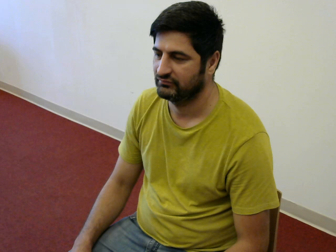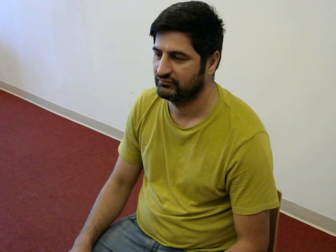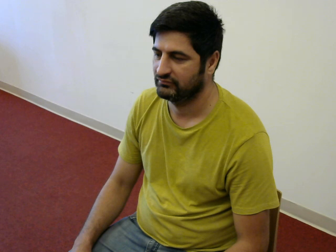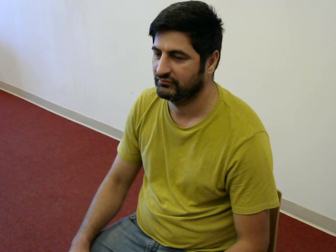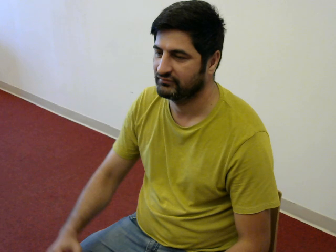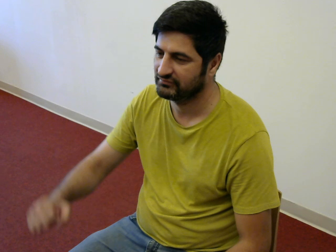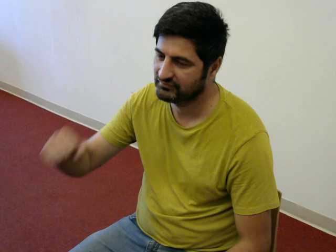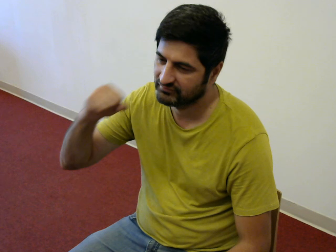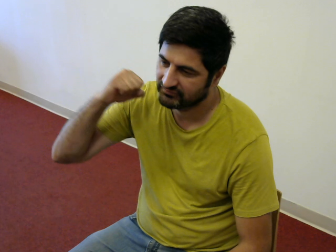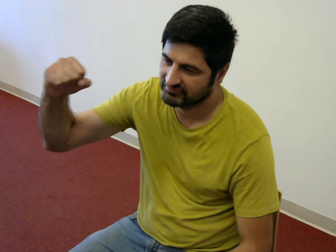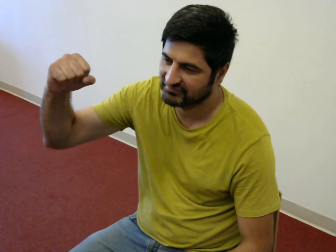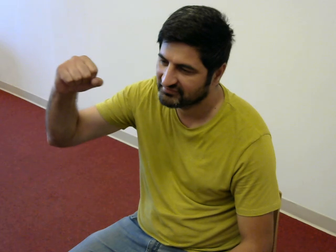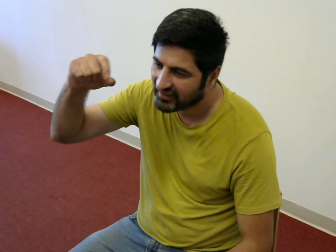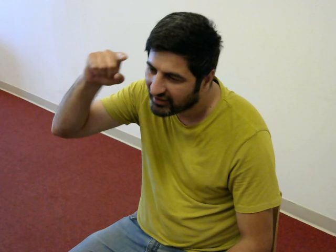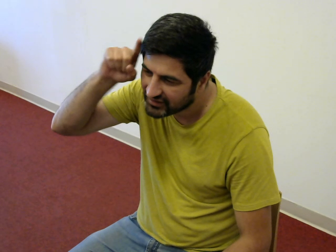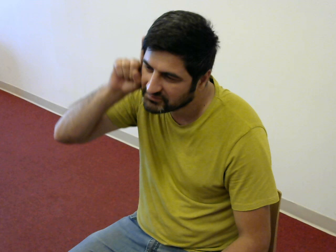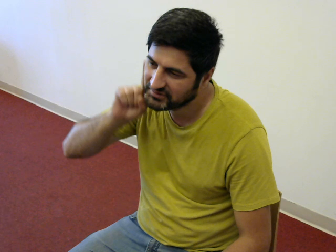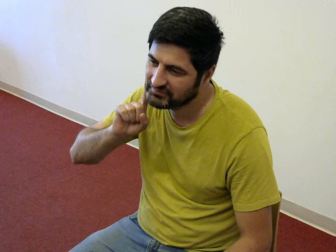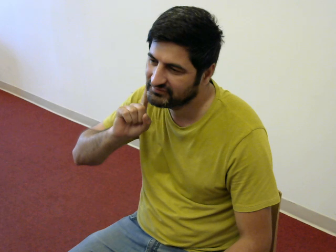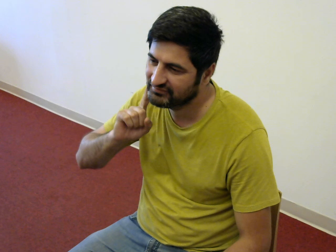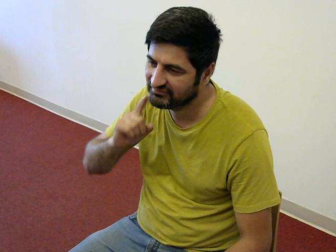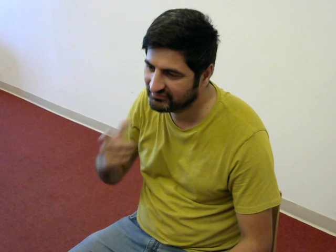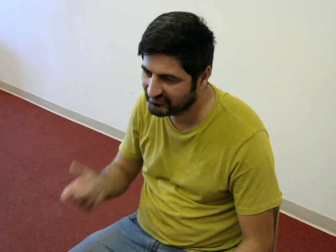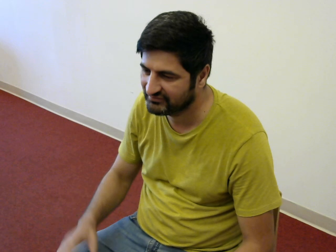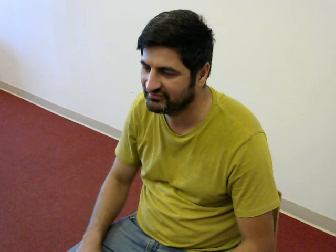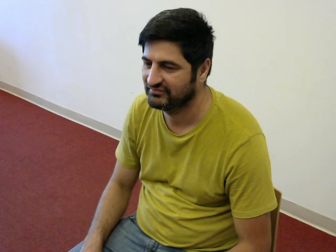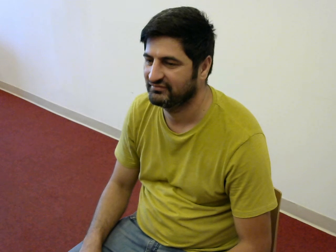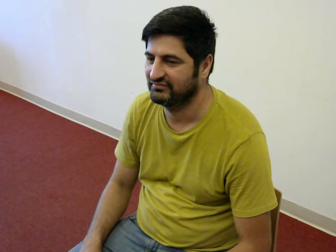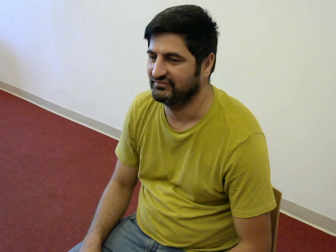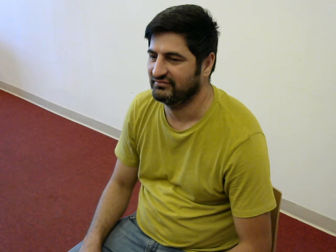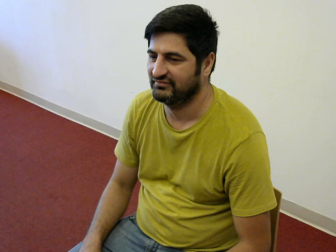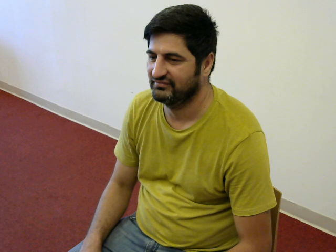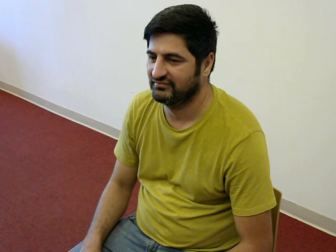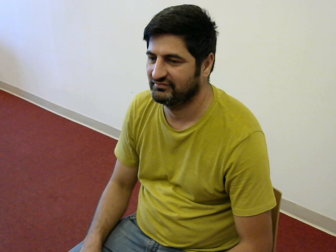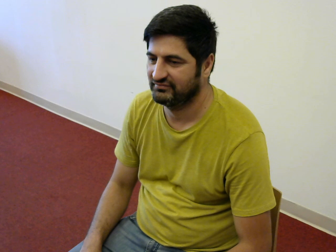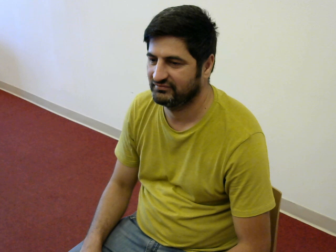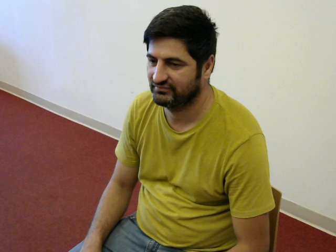Qarabağ Azərbaycandır!